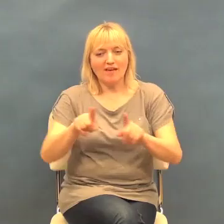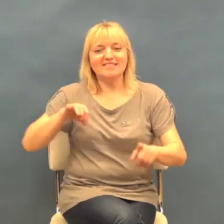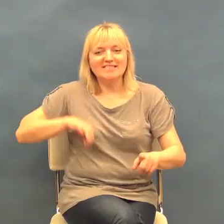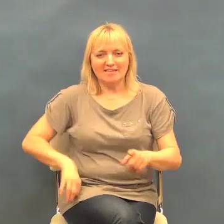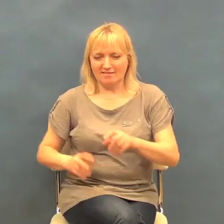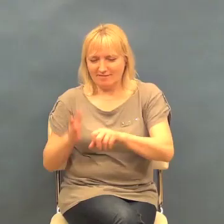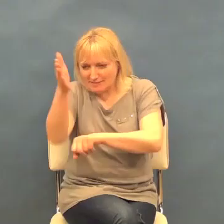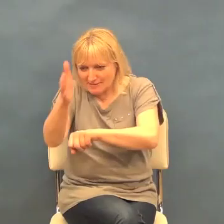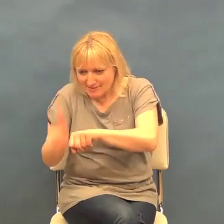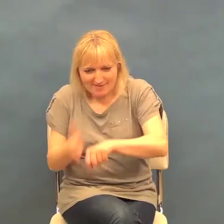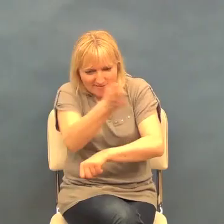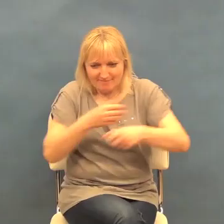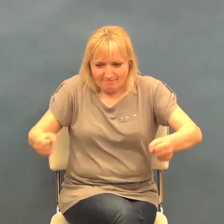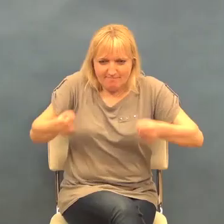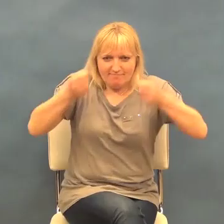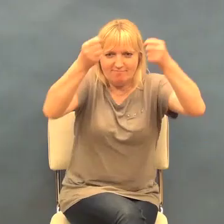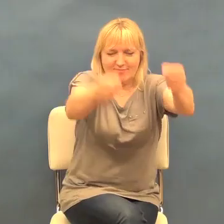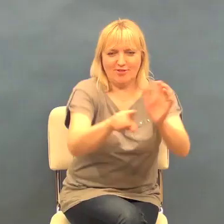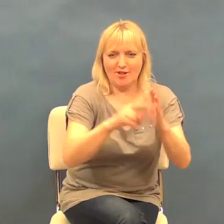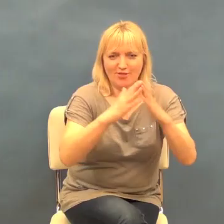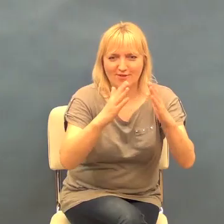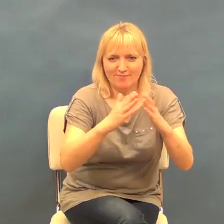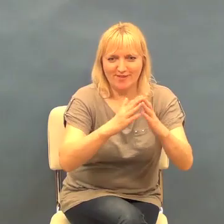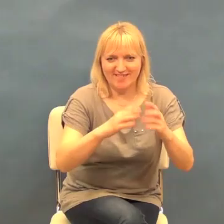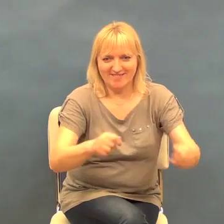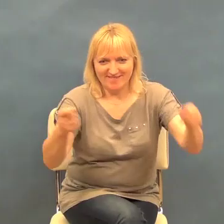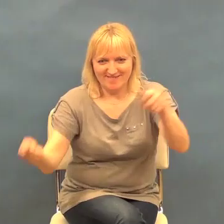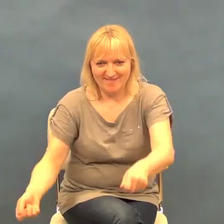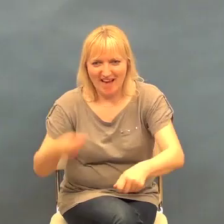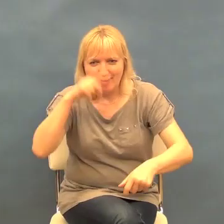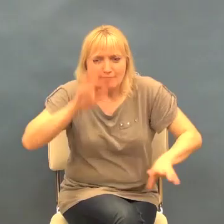To znaczy, że syn odpiłował kawałek płotu i zaniósł go do domu.